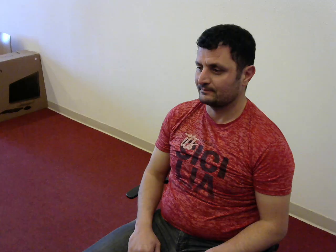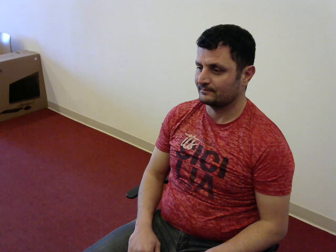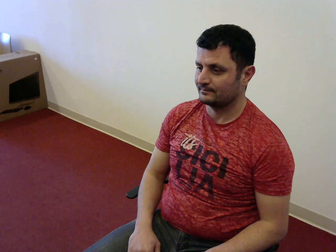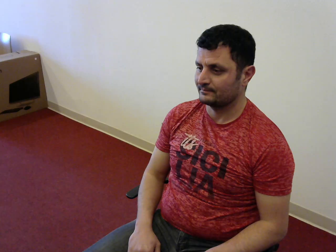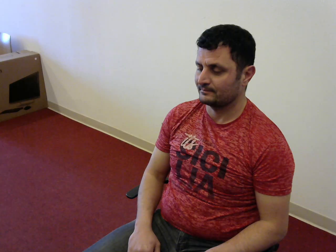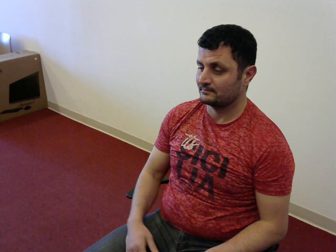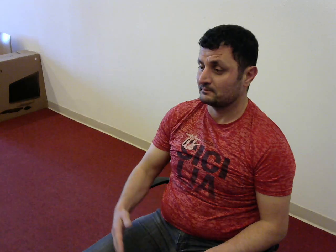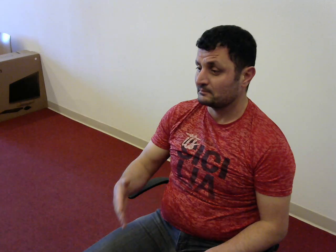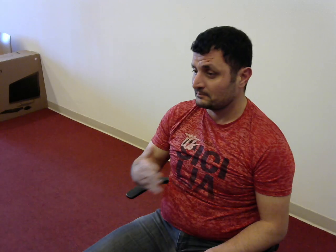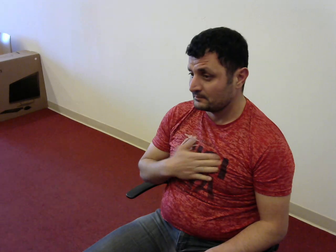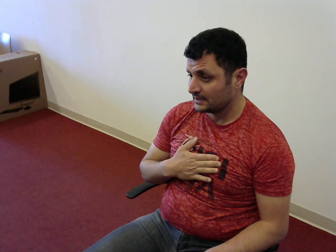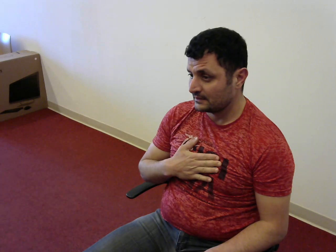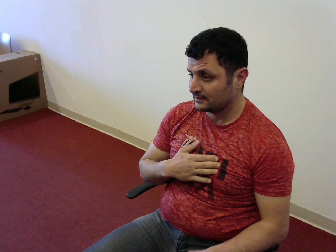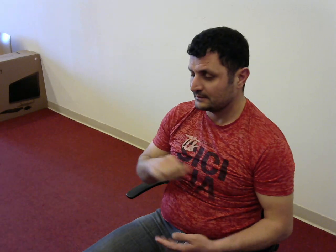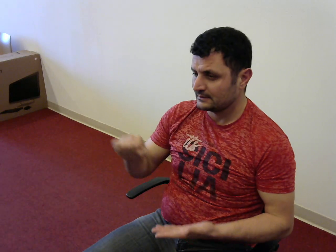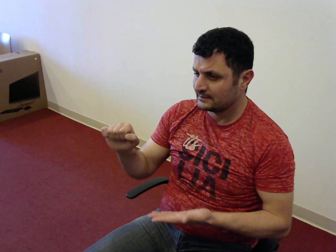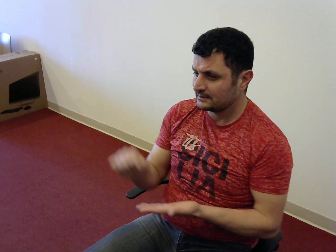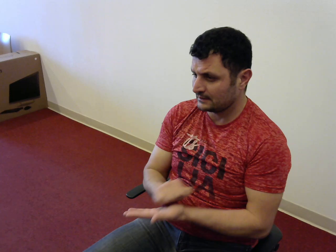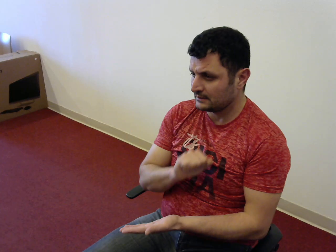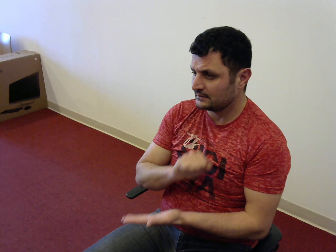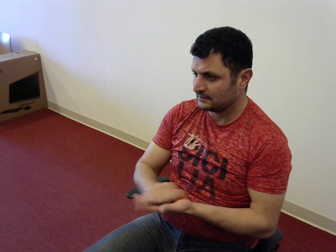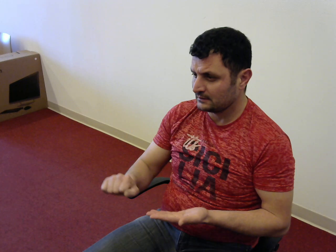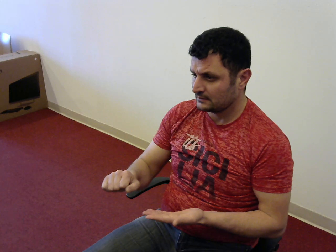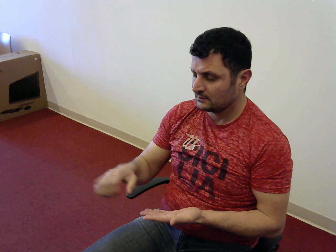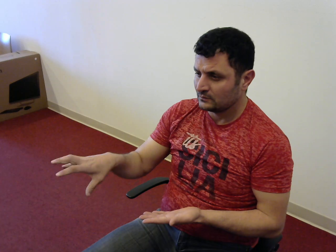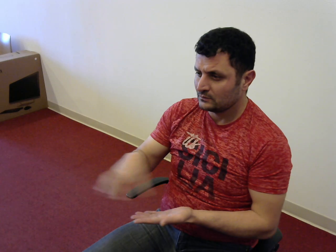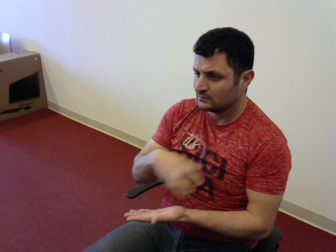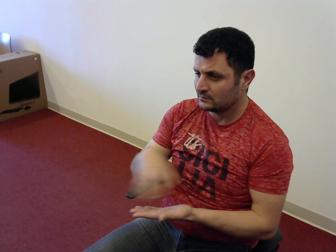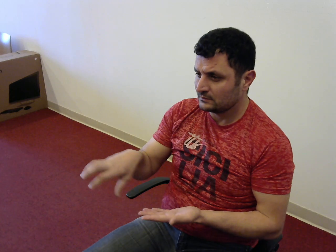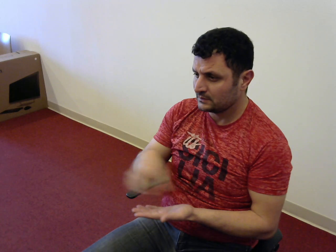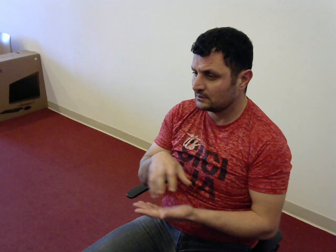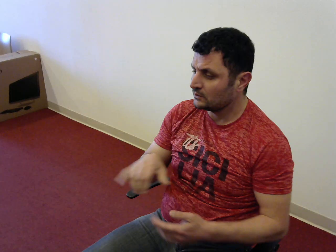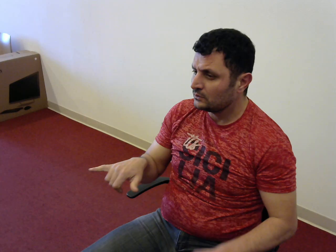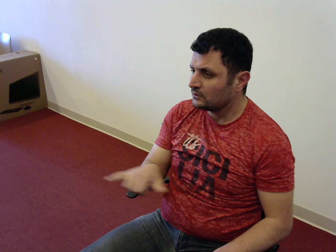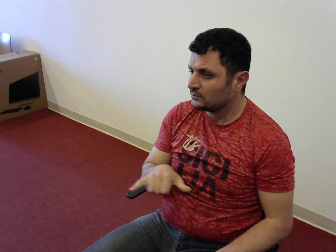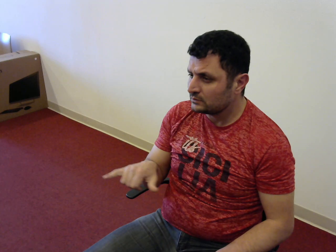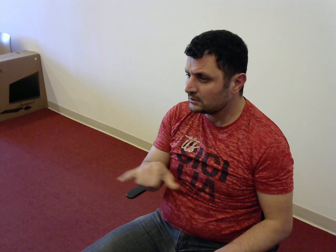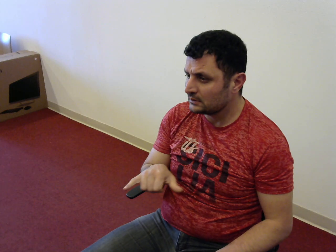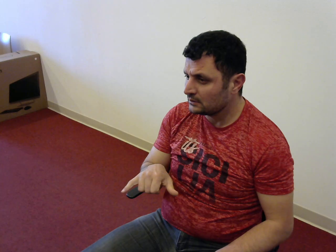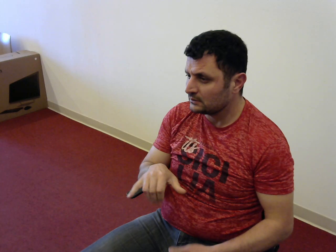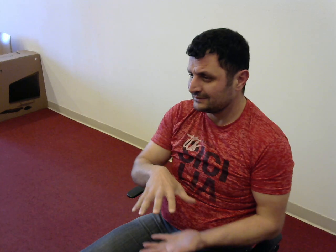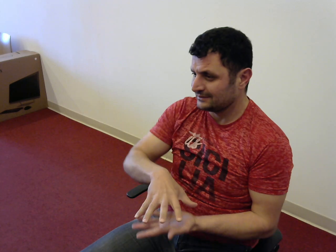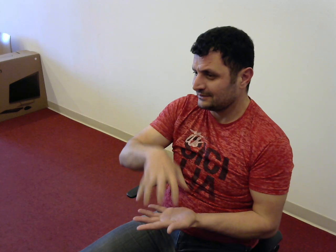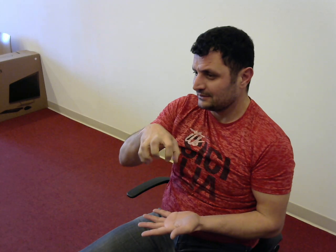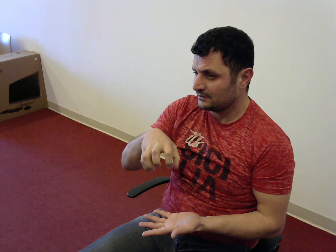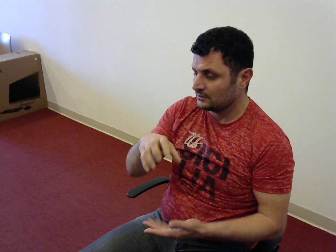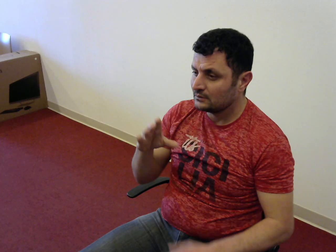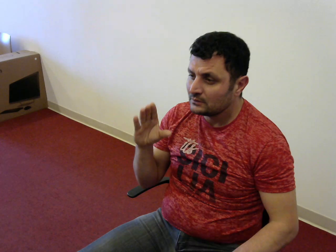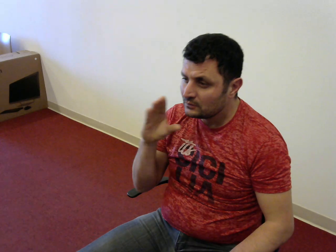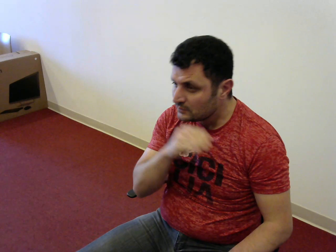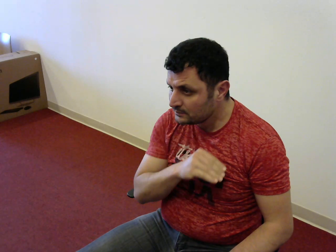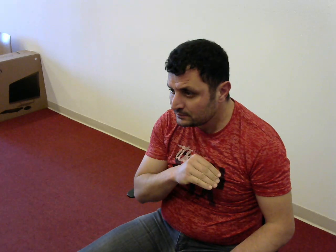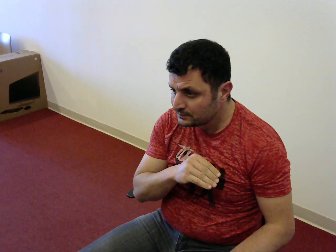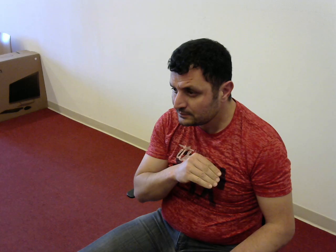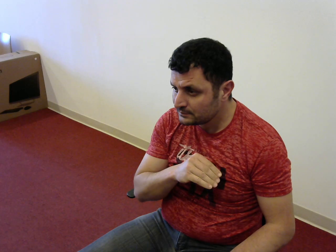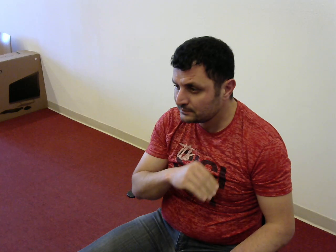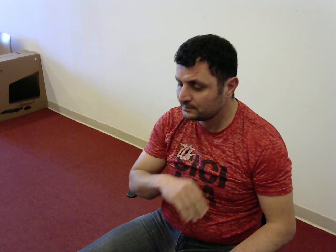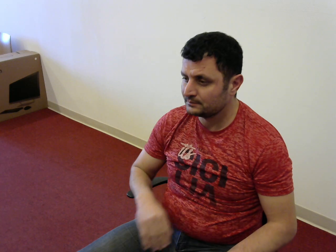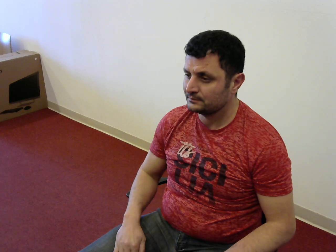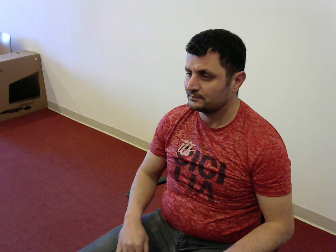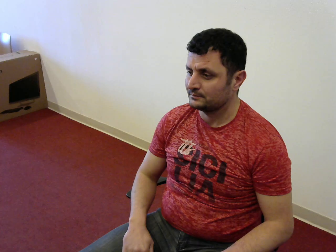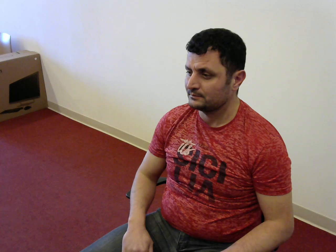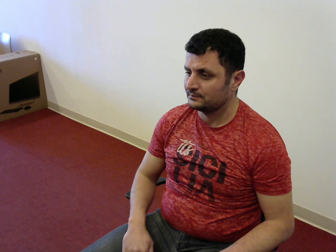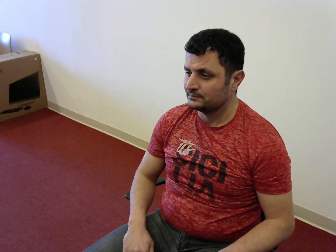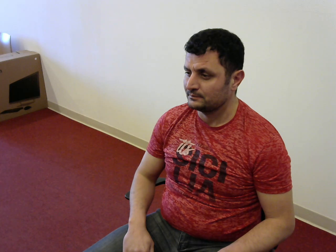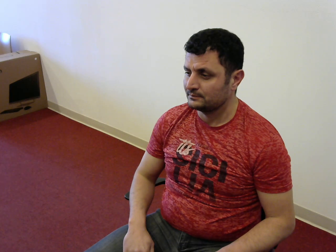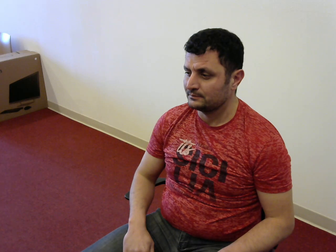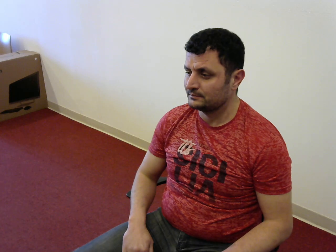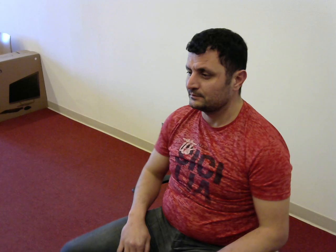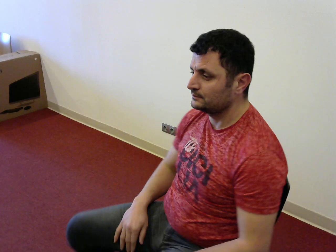Mən sənədlərin surətini harada çıxara bilərəm?